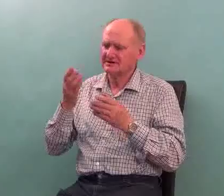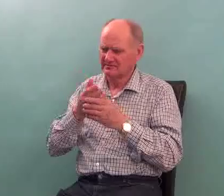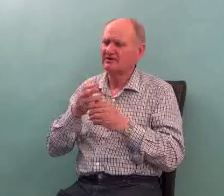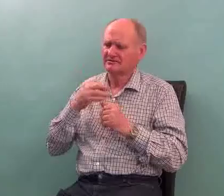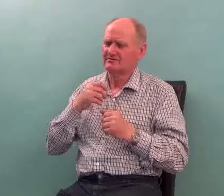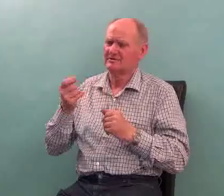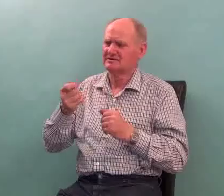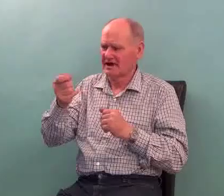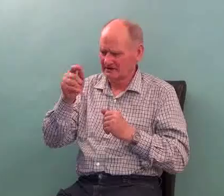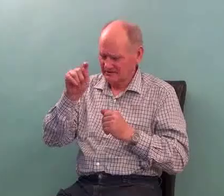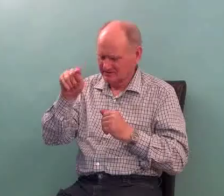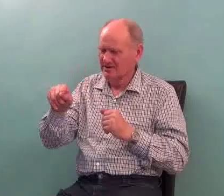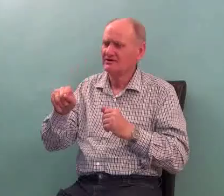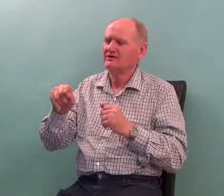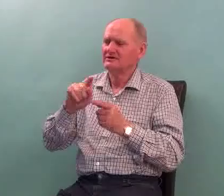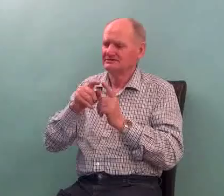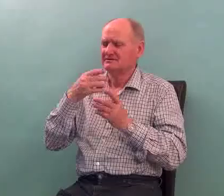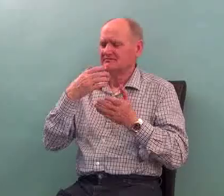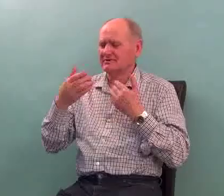Ja jadę do niego, spotykamy się i rozmawiamy.